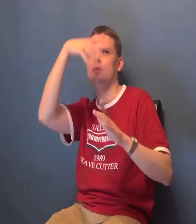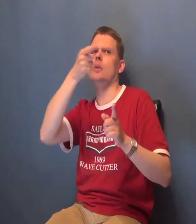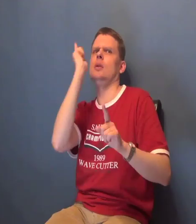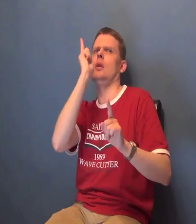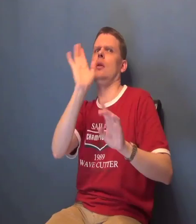Jest zakaz.